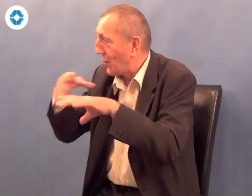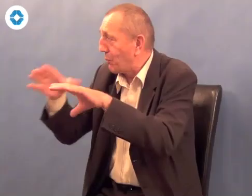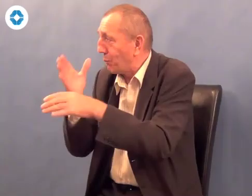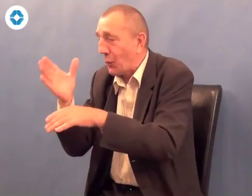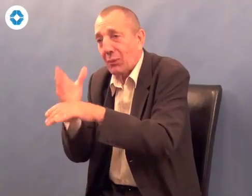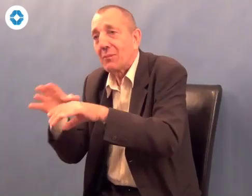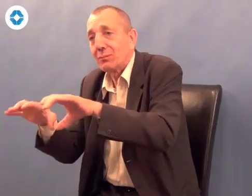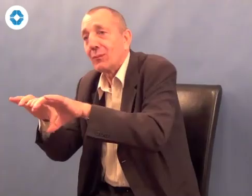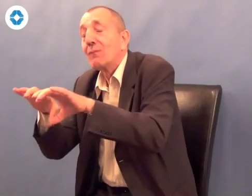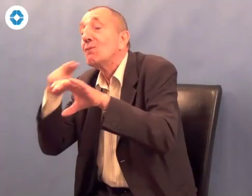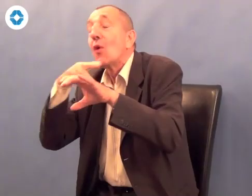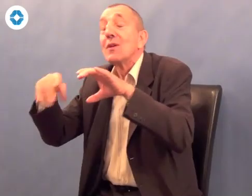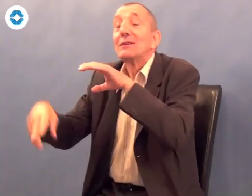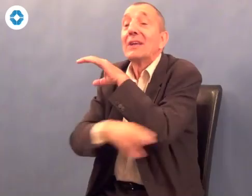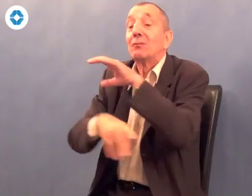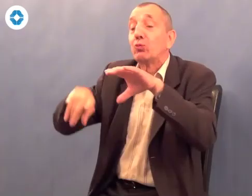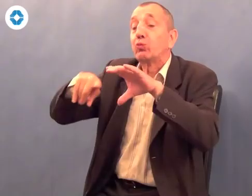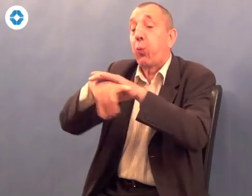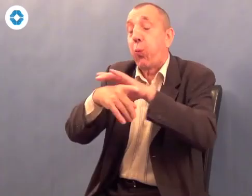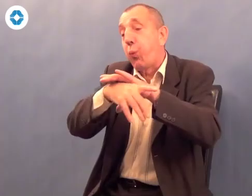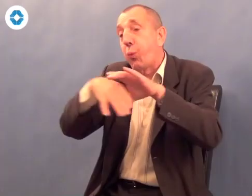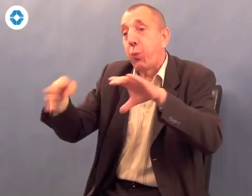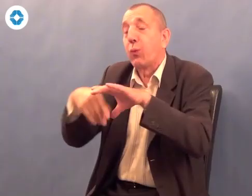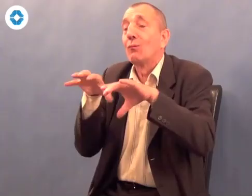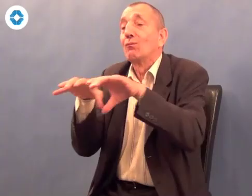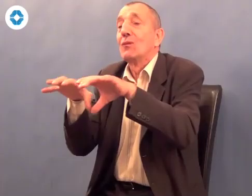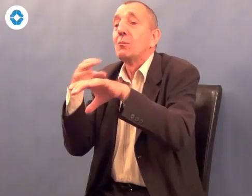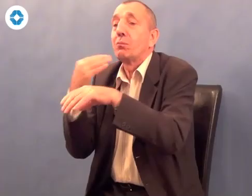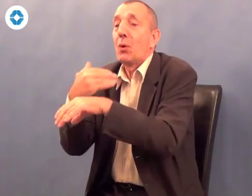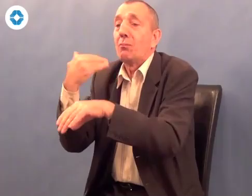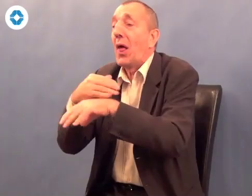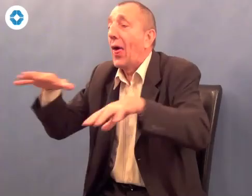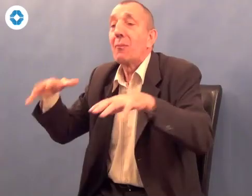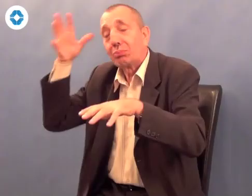Przez wodę płynie przy pomocy dziurawego pnia, to pomaga, bo on nie umie pływać.